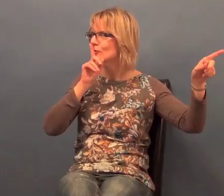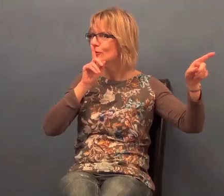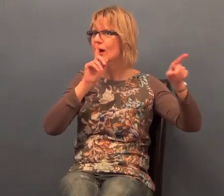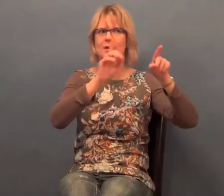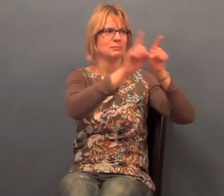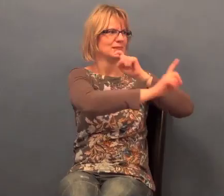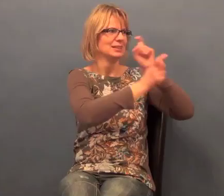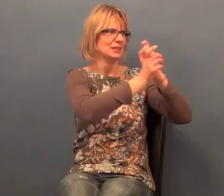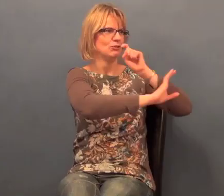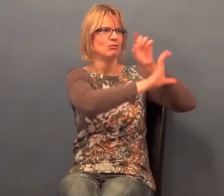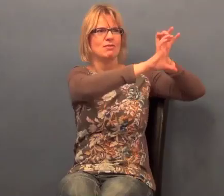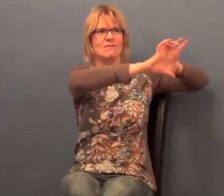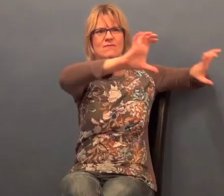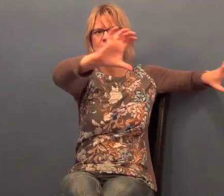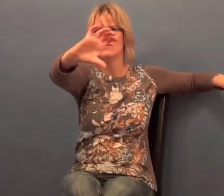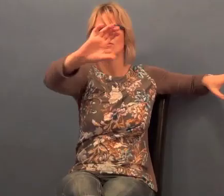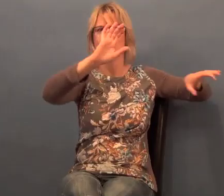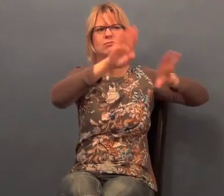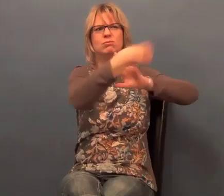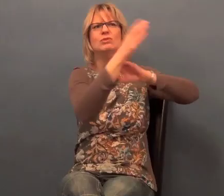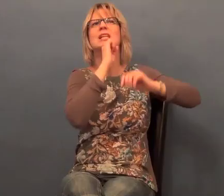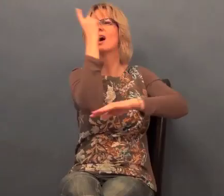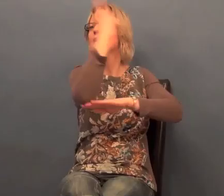Blisko leżał stary, pusty pień.